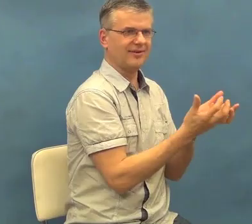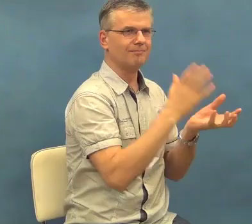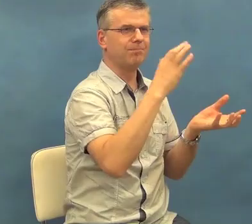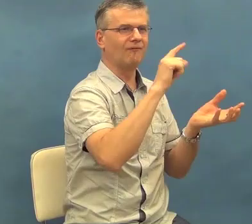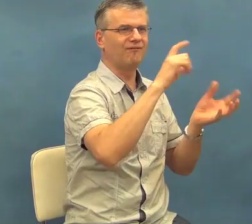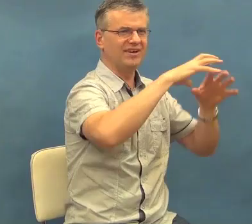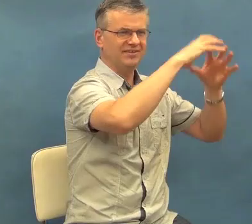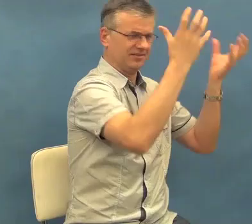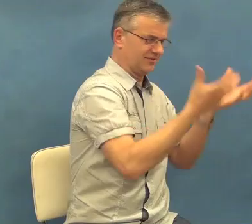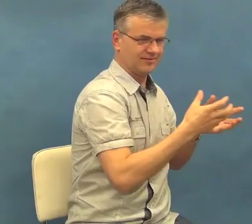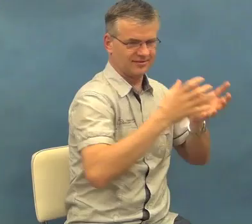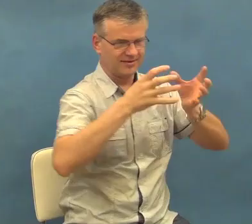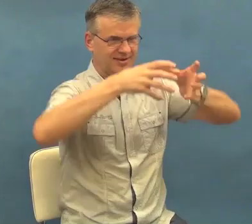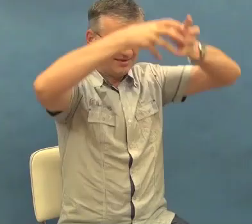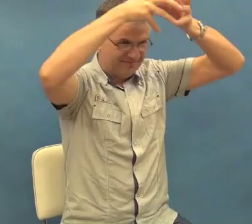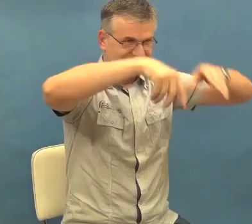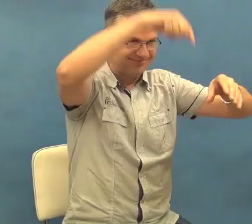Bierze kulę i wrzuca ją do rynny.